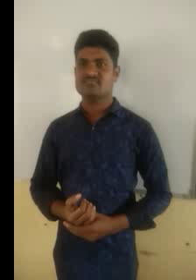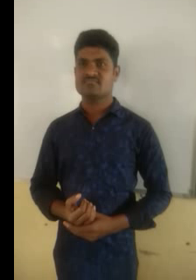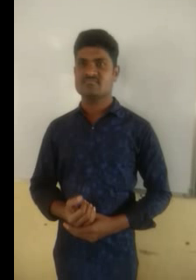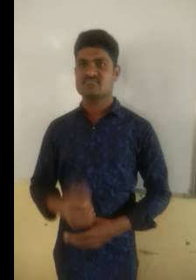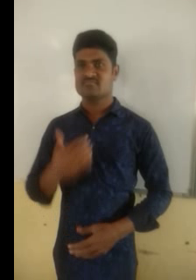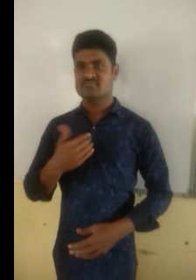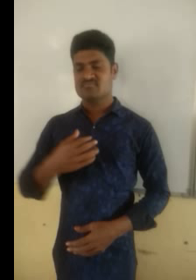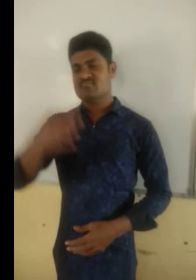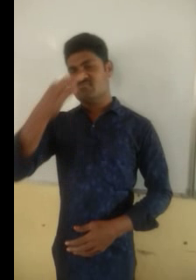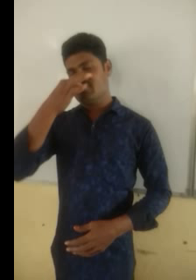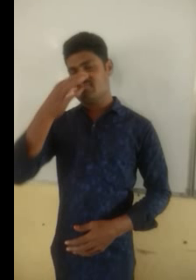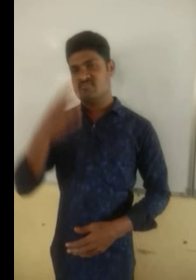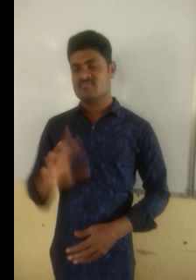i am feeling cold